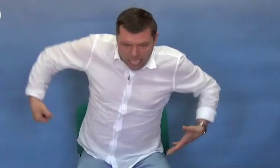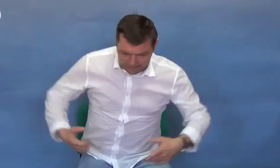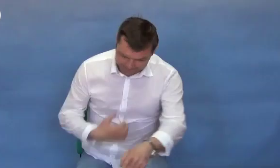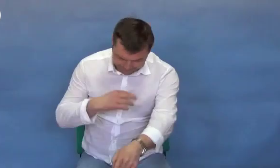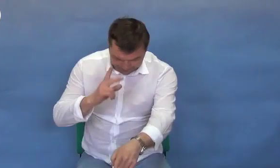Ja tak to rozumiem.